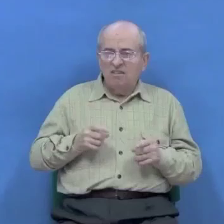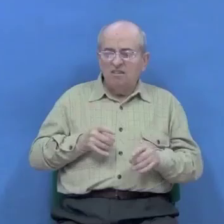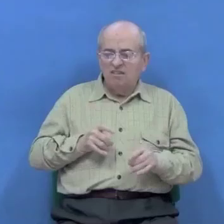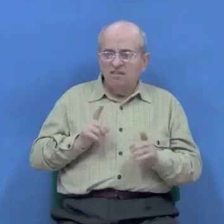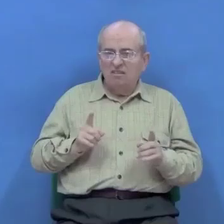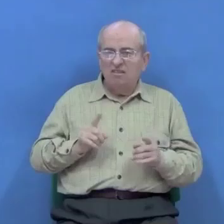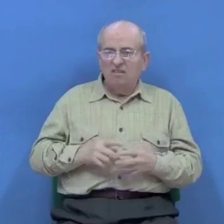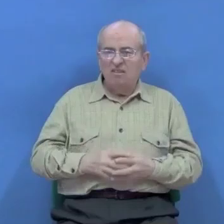Nie wolno biegać.